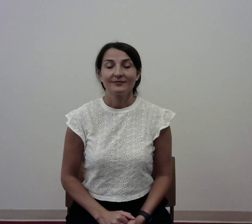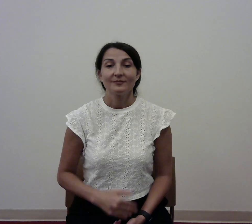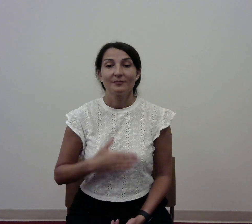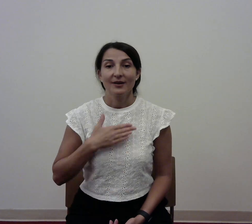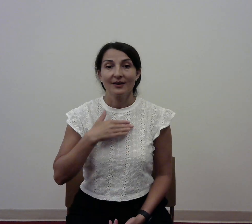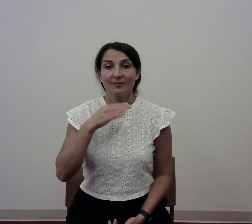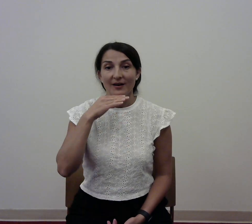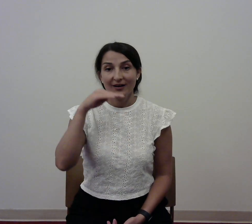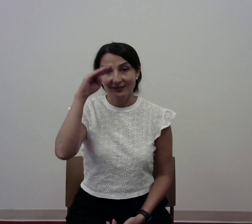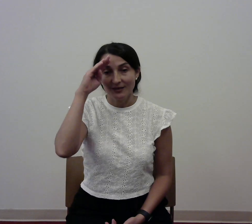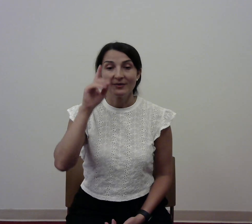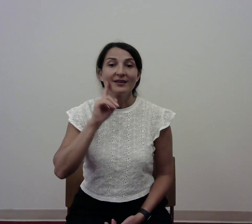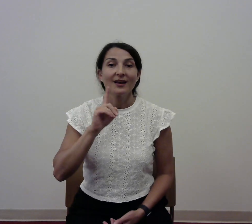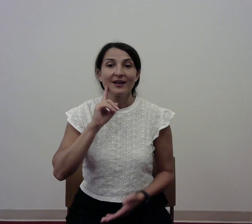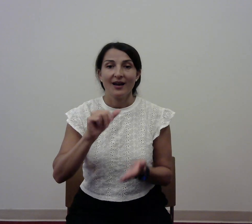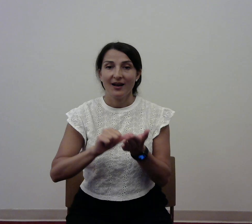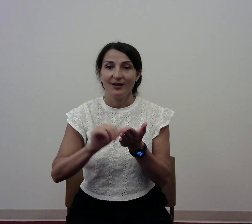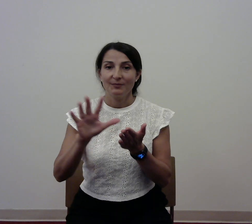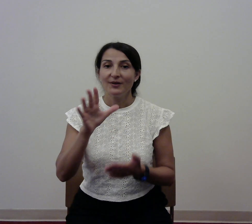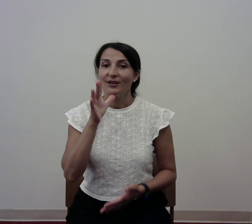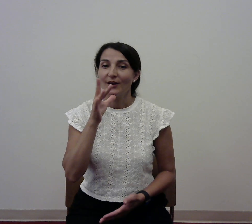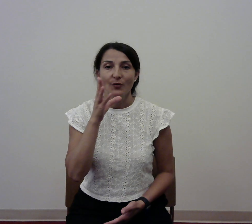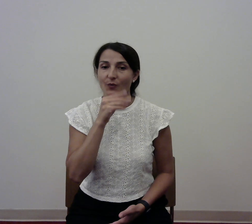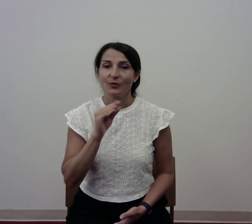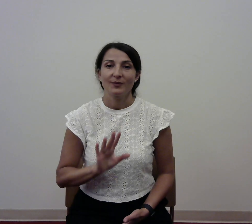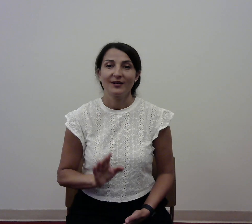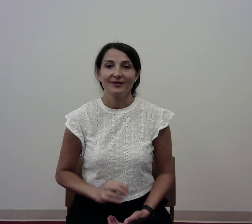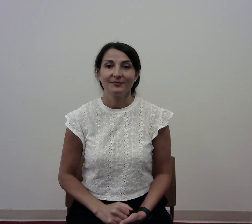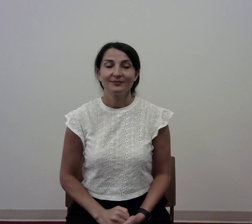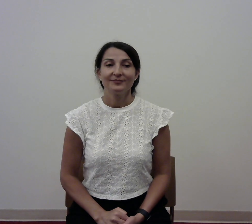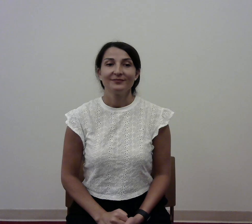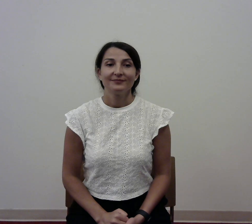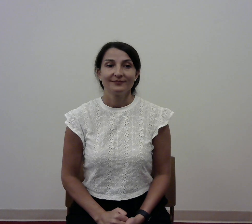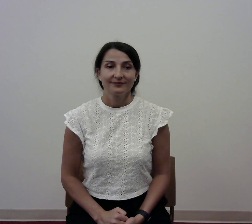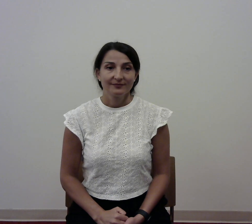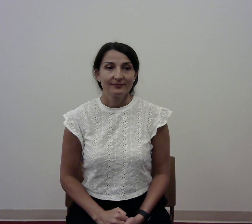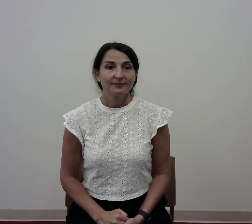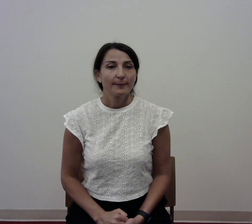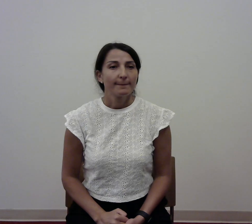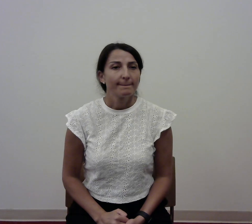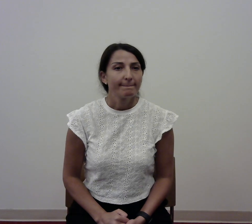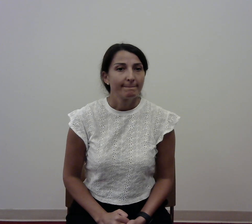Mənim atamın hələ 65 yaşı olmayıb